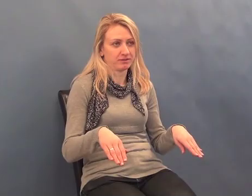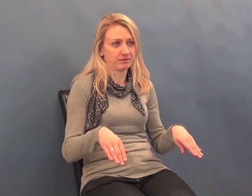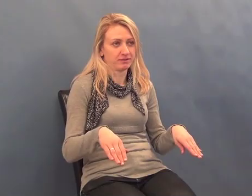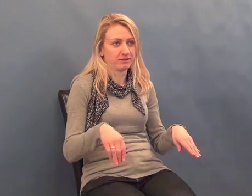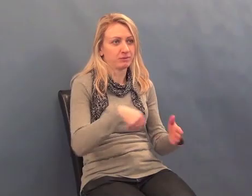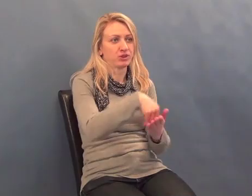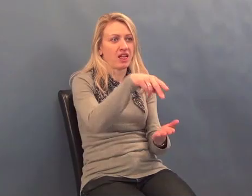Przewrócić się.